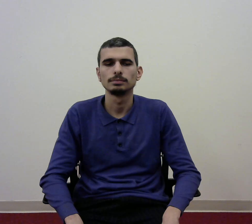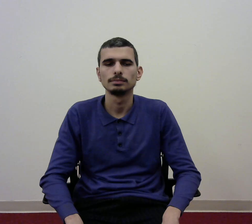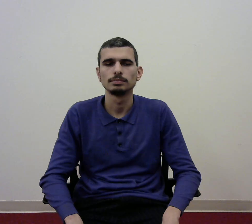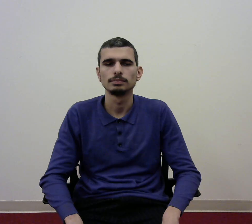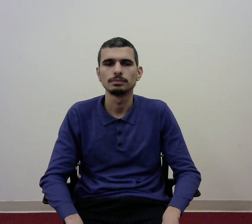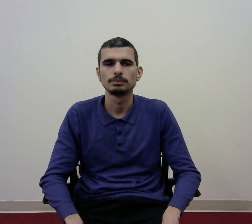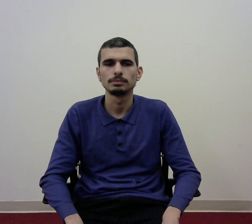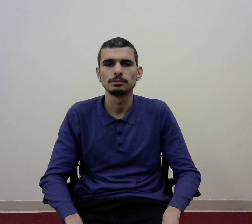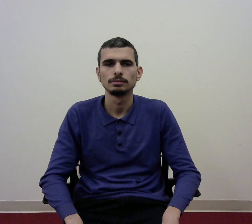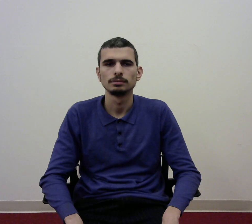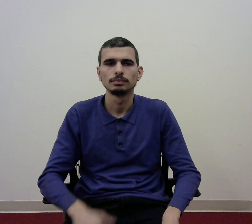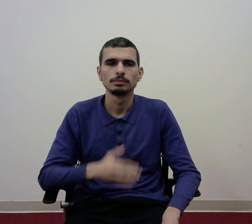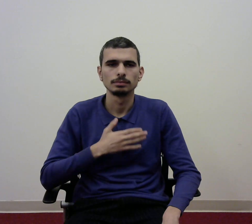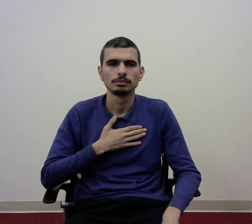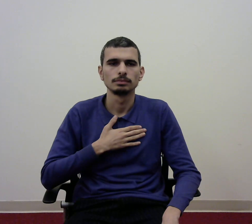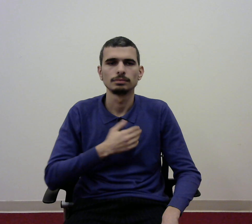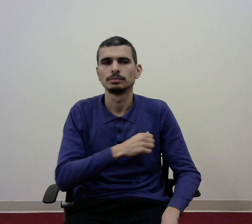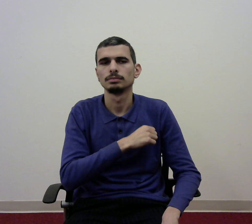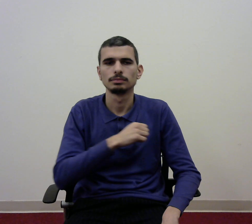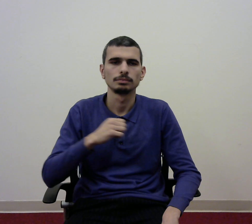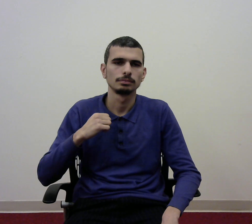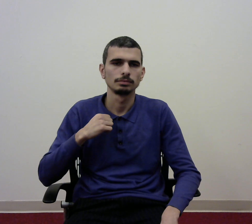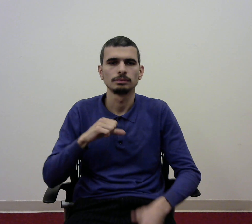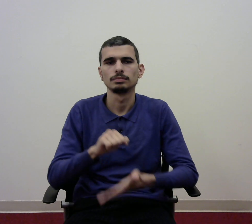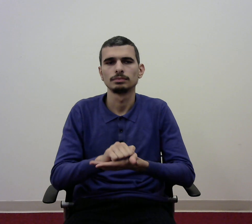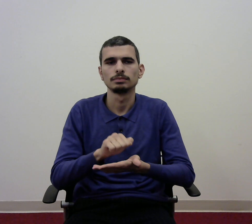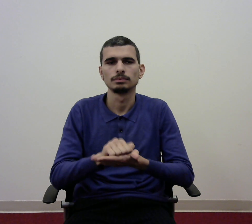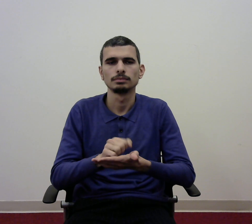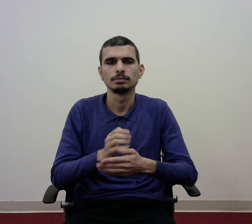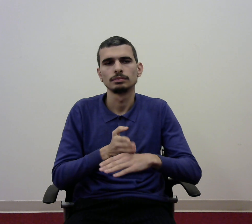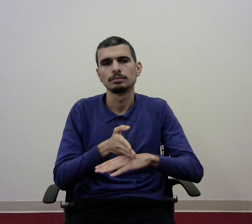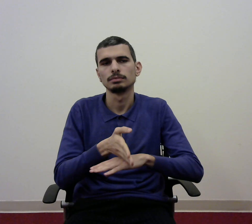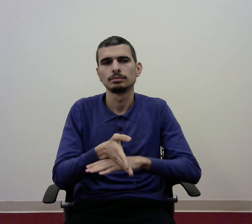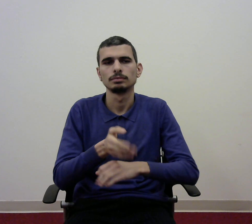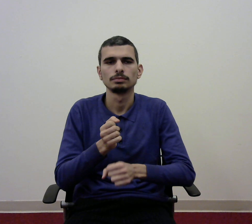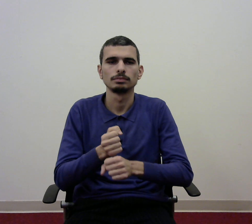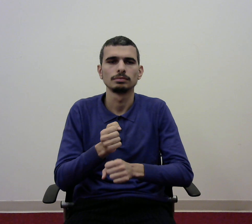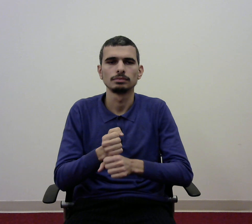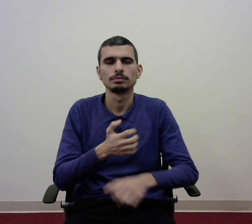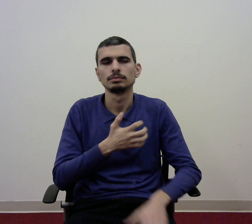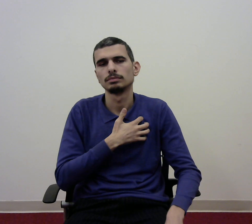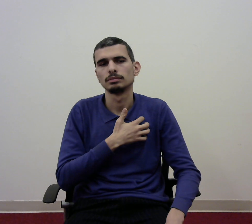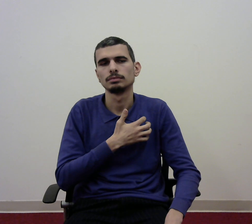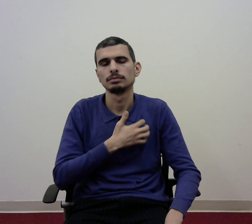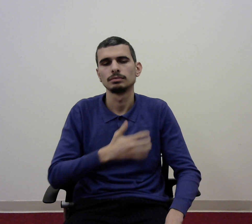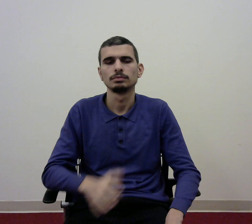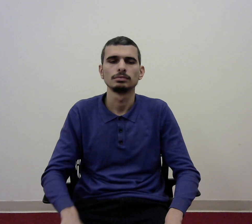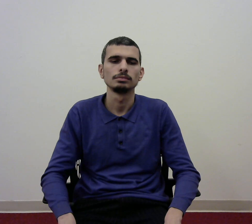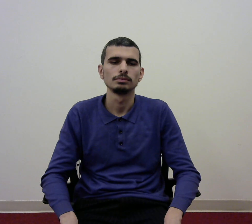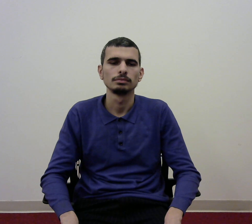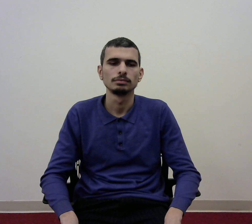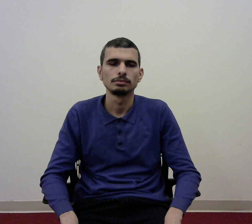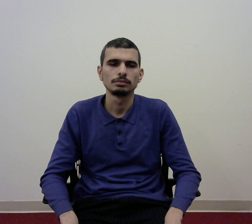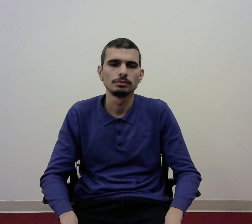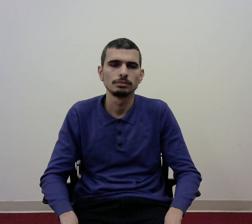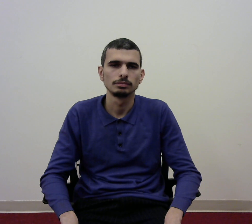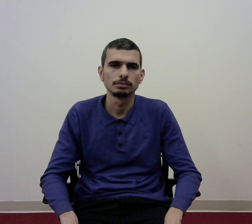Mən özünüməşğulluğa müraciət etmək istəyirəm